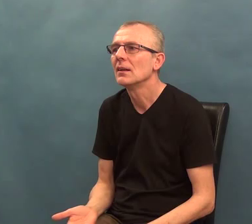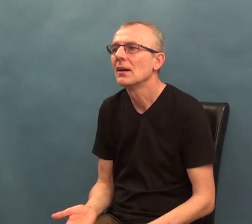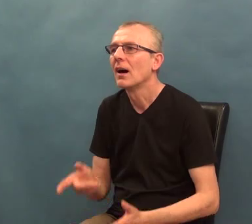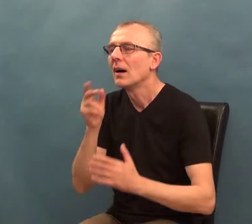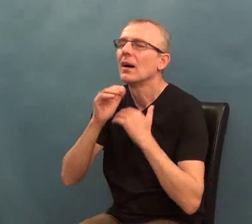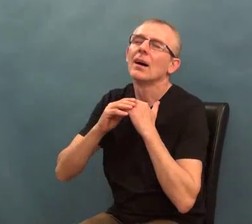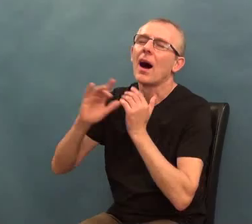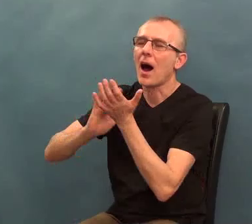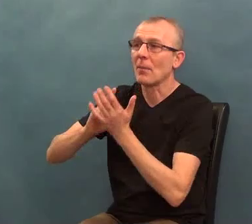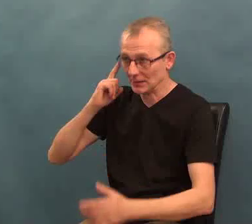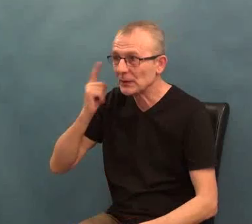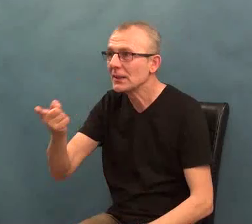Czy ty słyszysz alarm, kiedy śpisz?